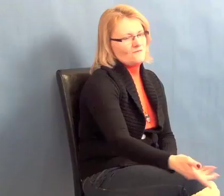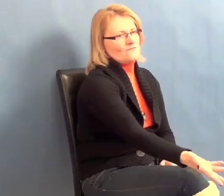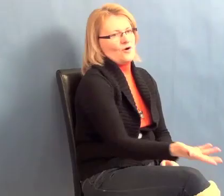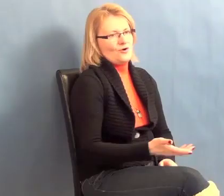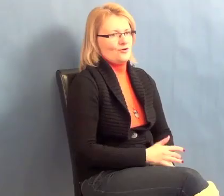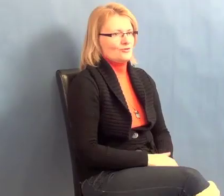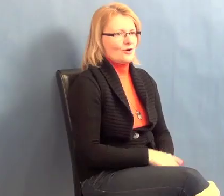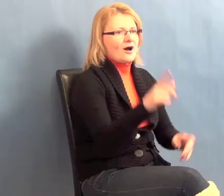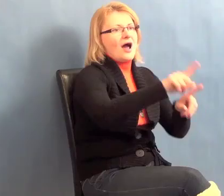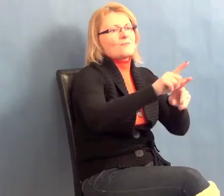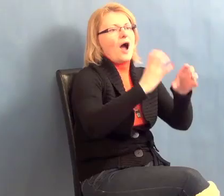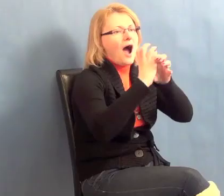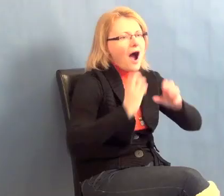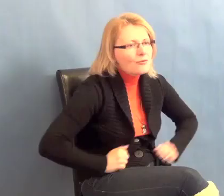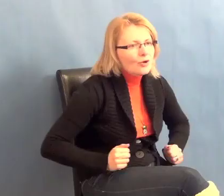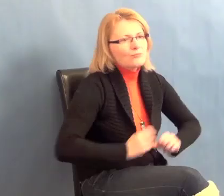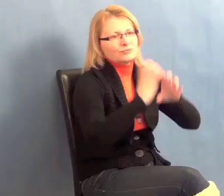Również w autobusie nie wolno.